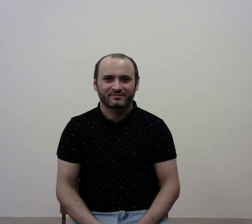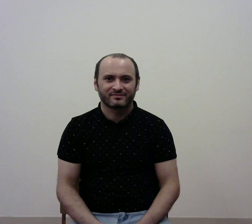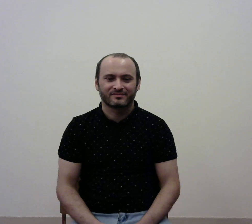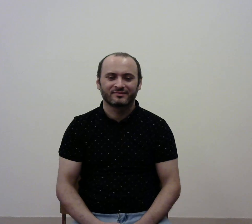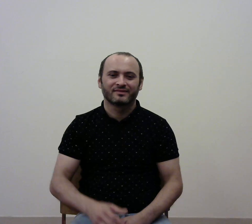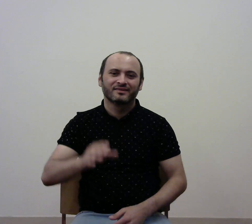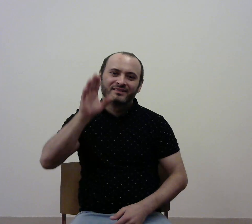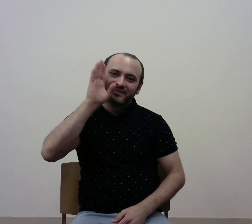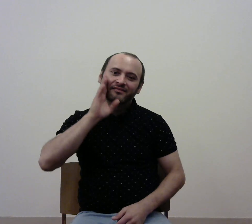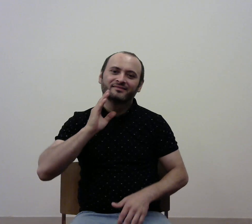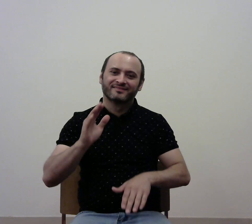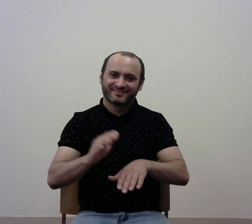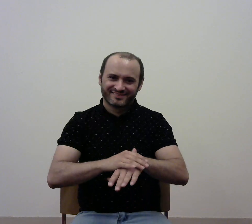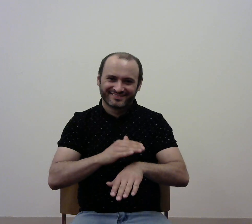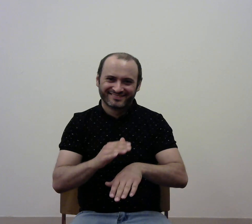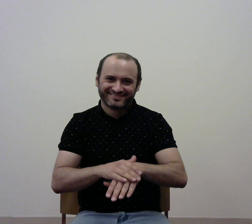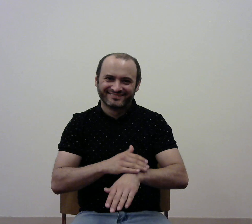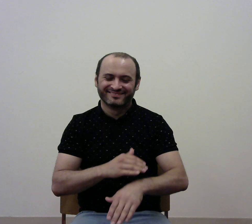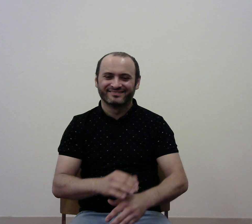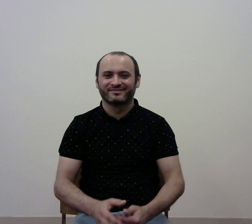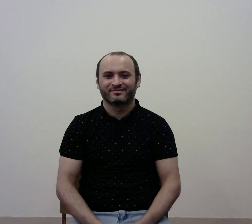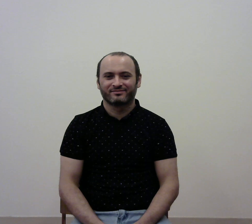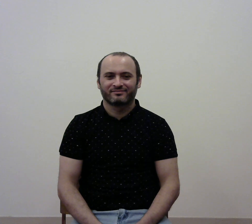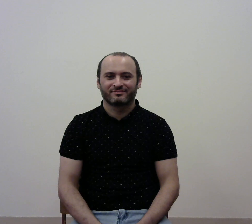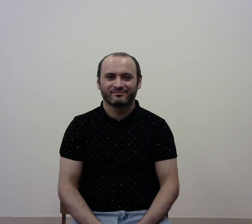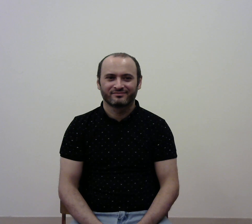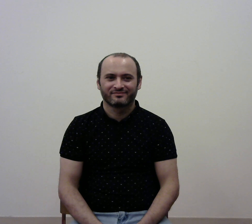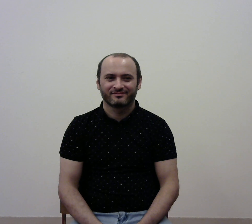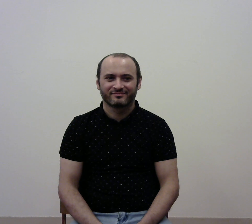Sabahınız xeyir